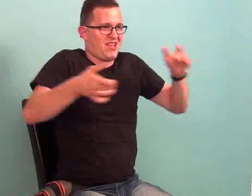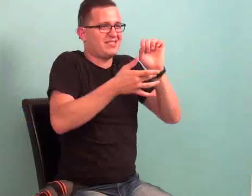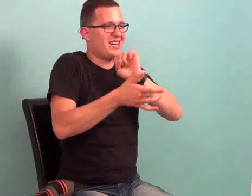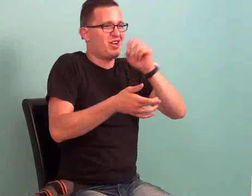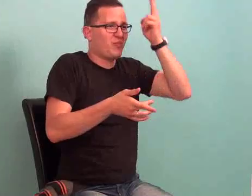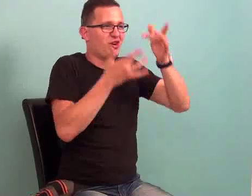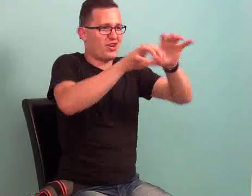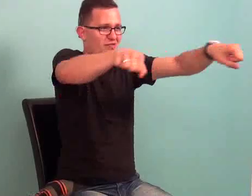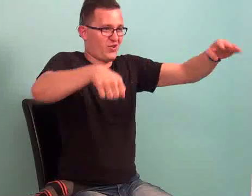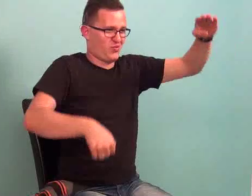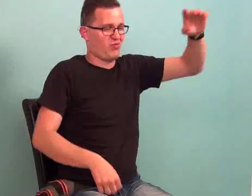Stary, komunistyczny rower, taki duży.